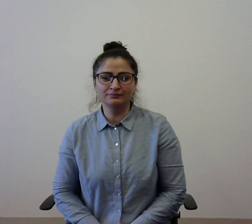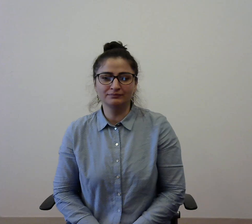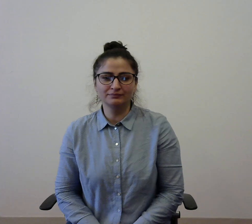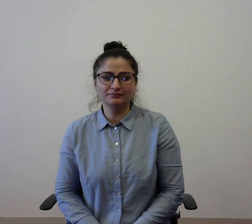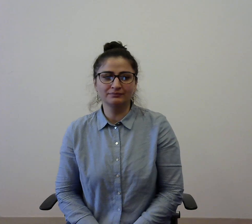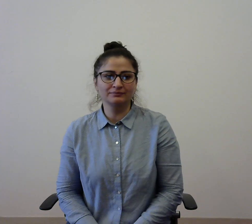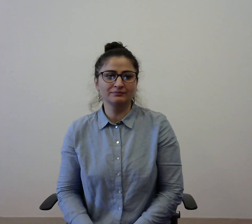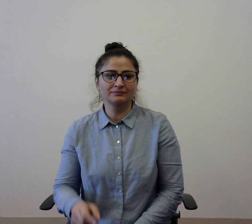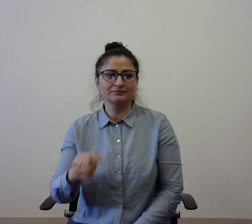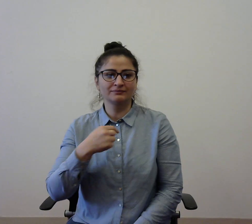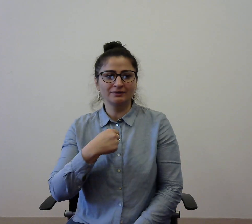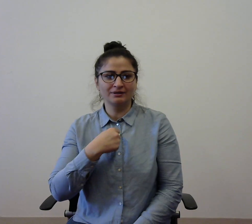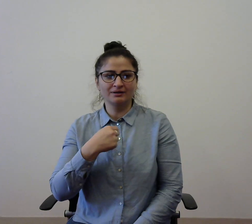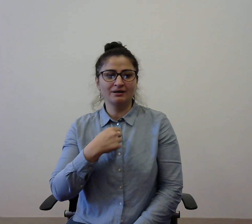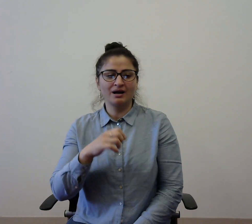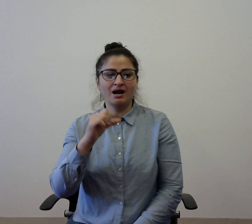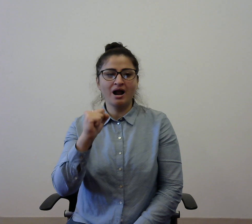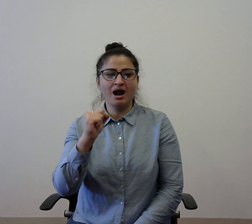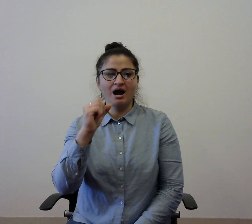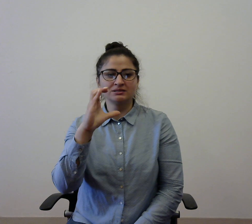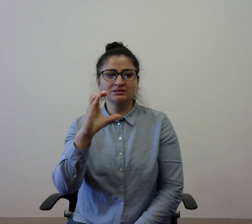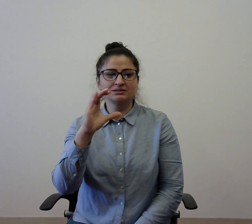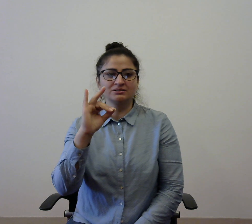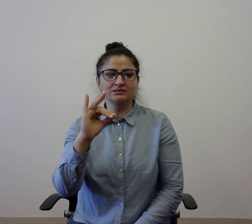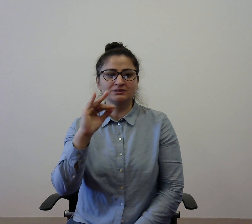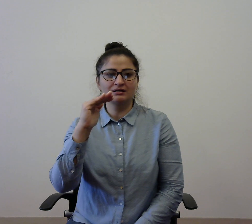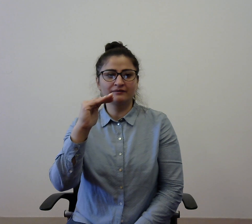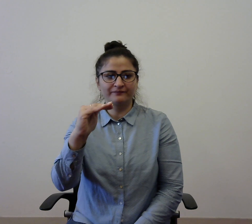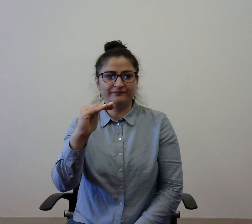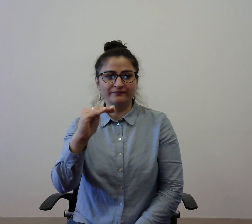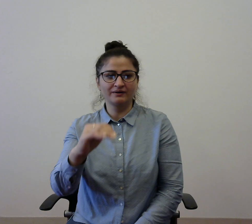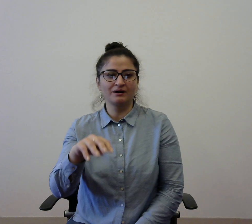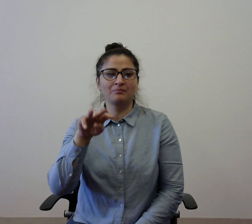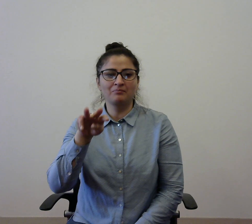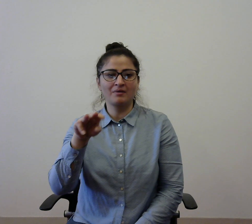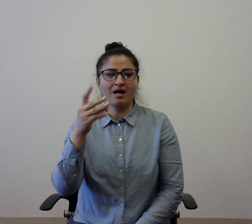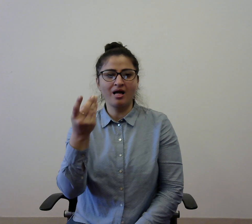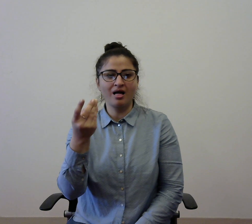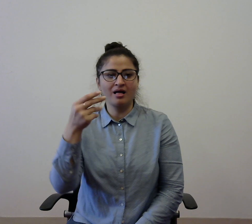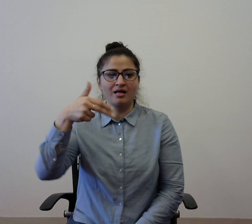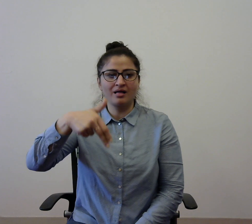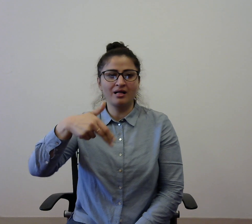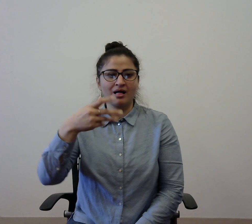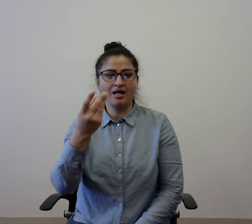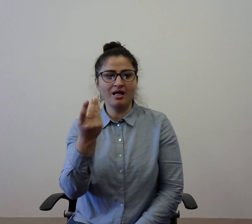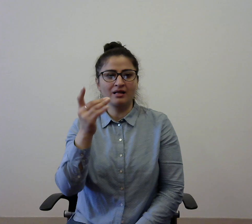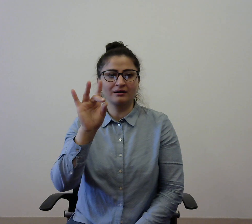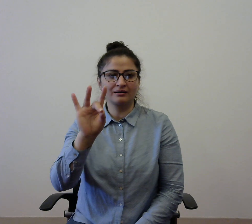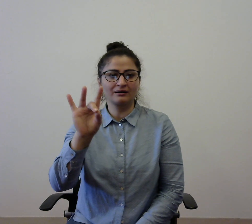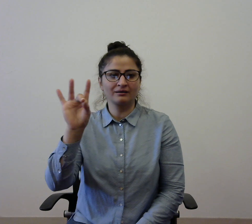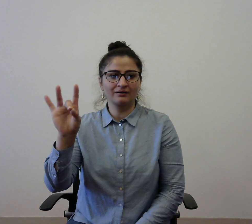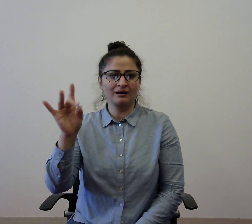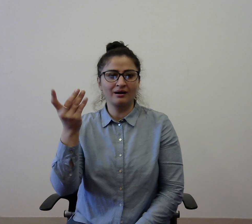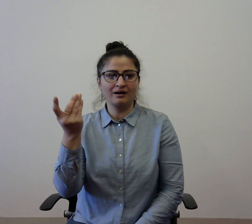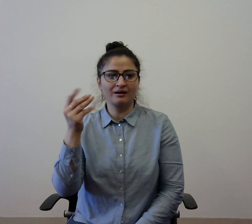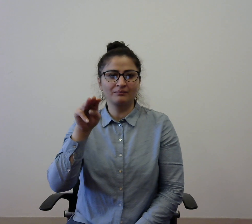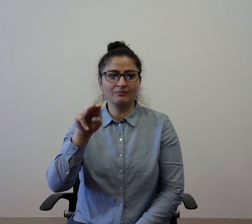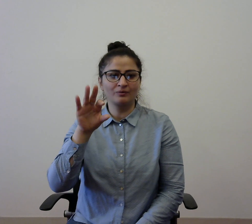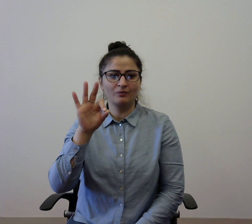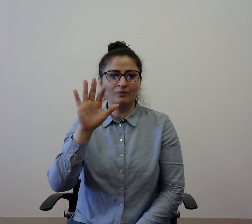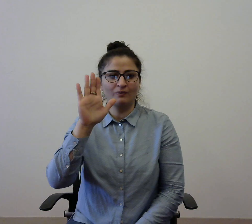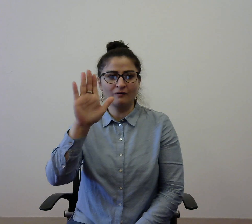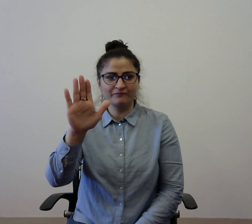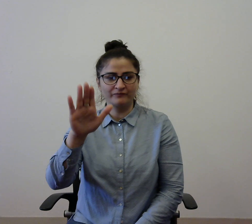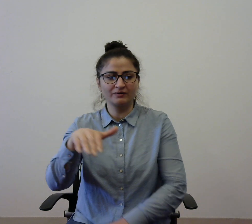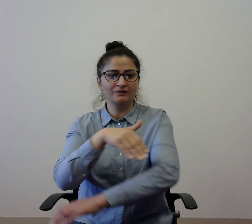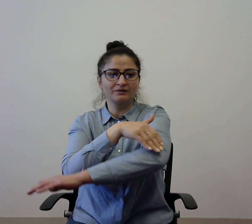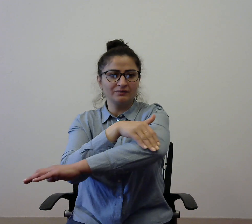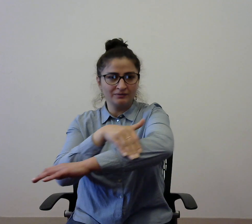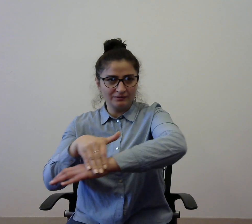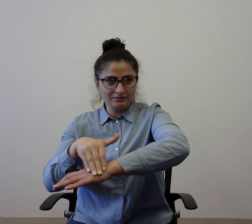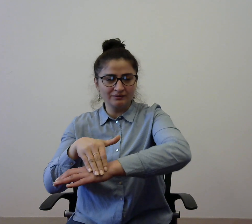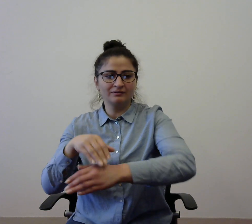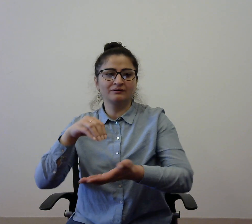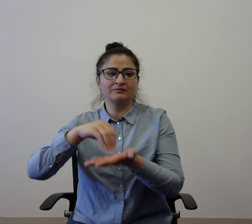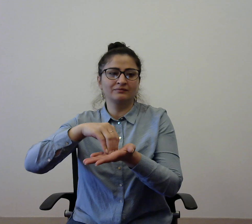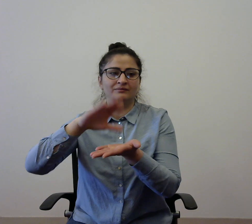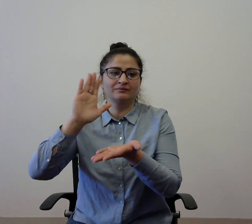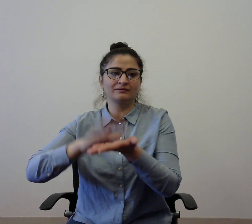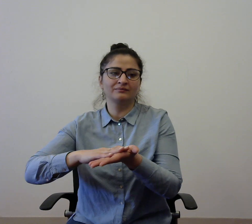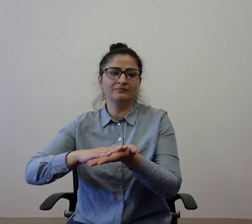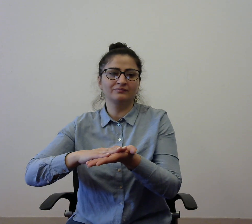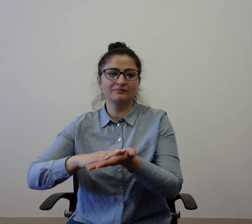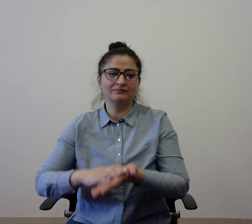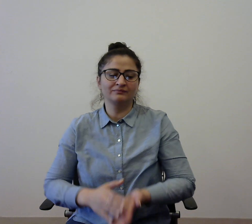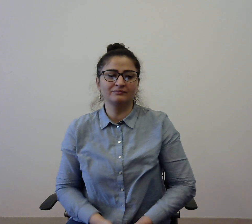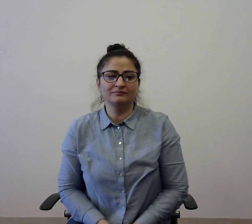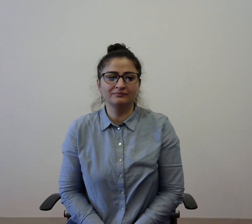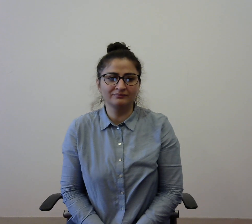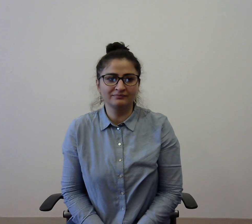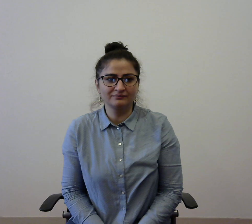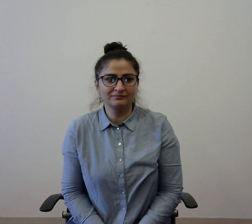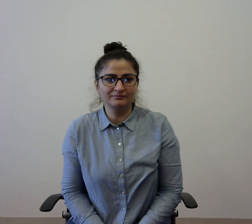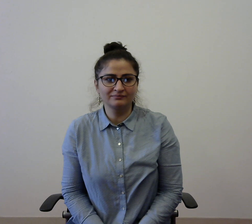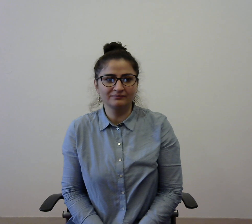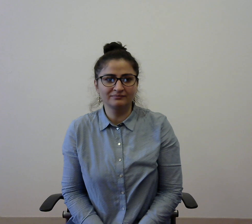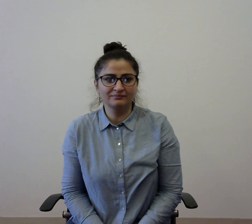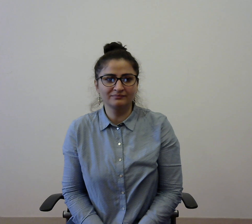Mən Asif Məhərrəmov küçəsində qeydiyyatdayam